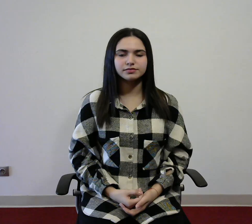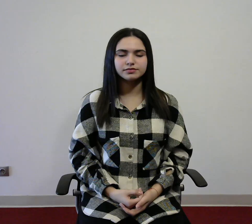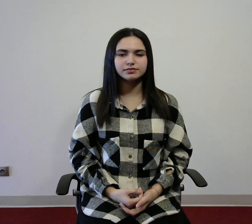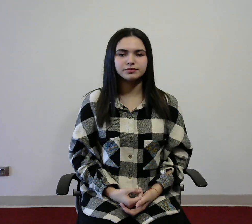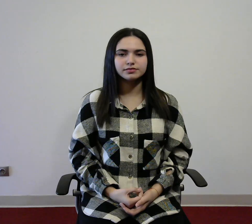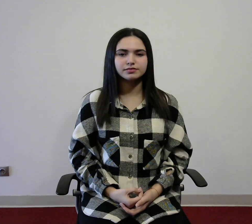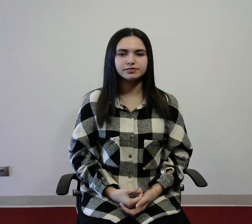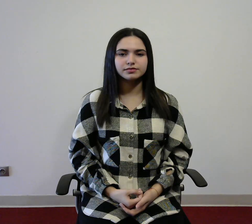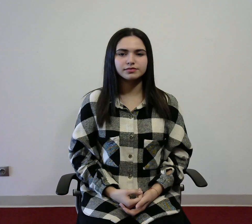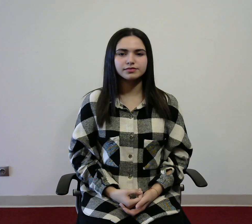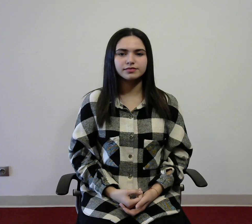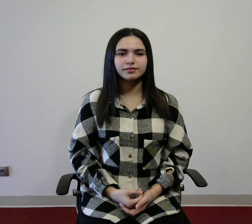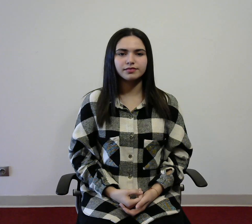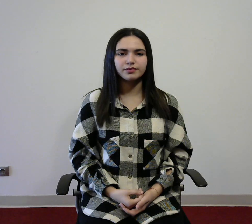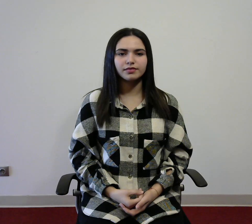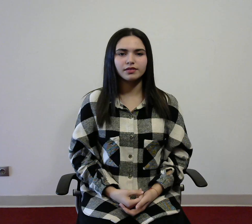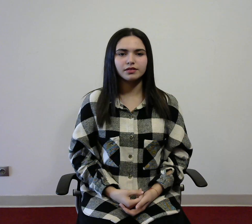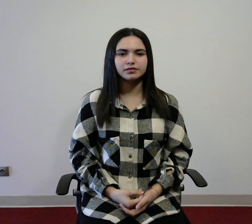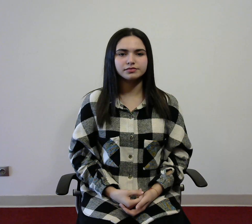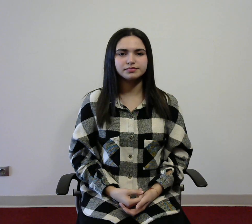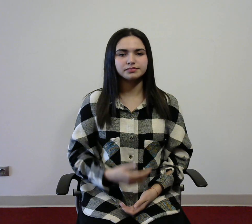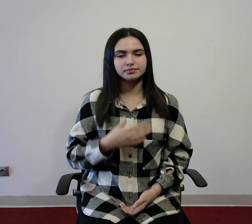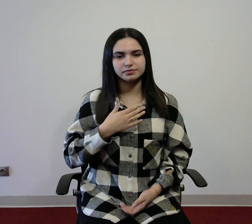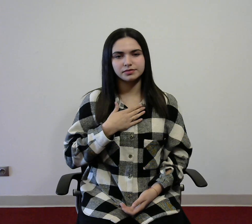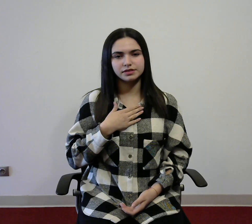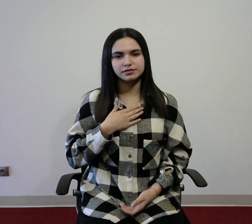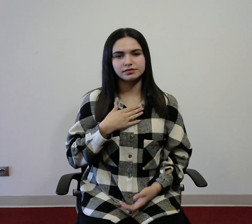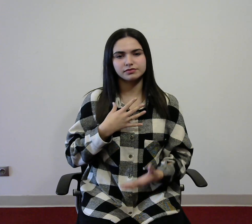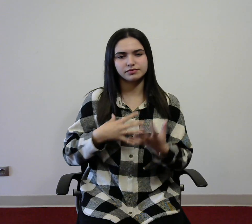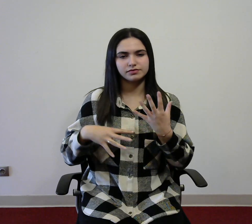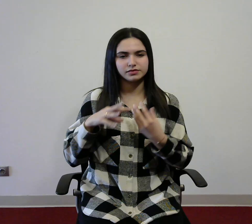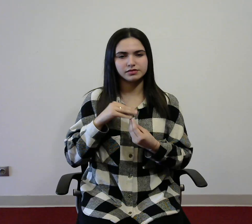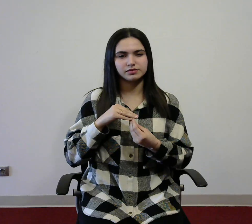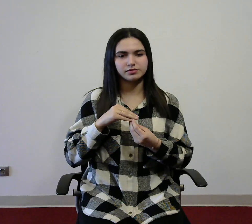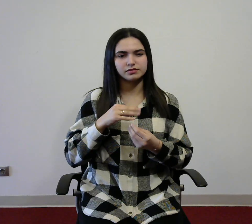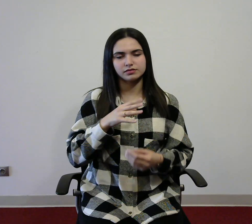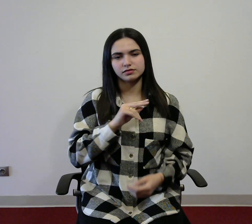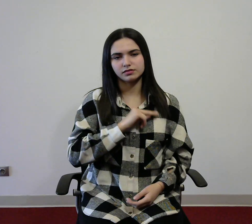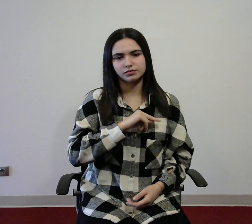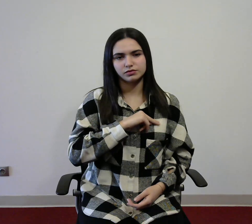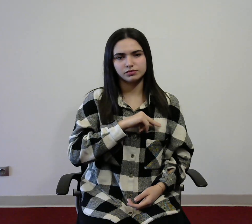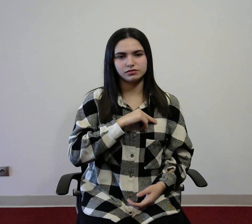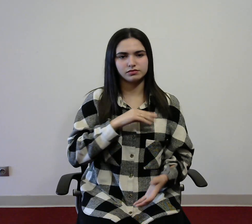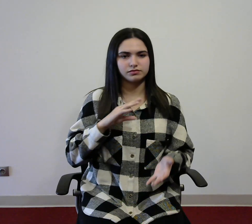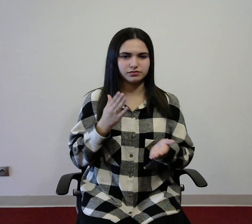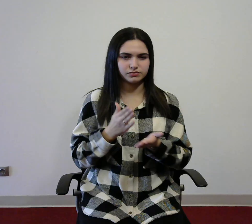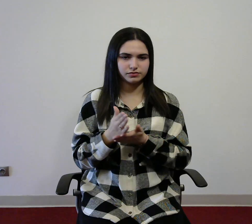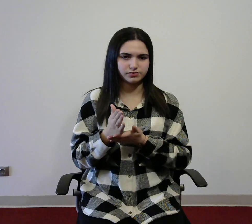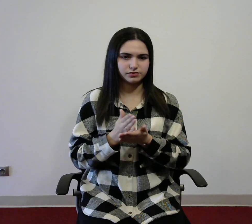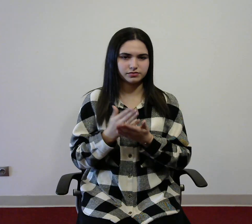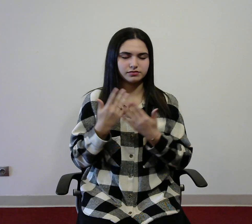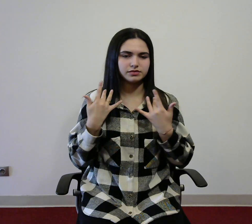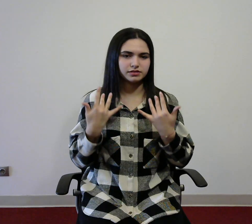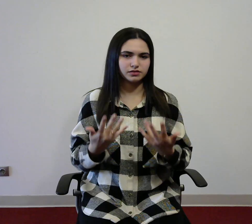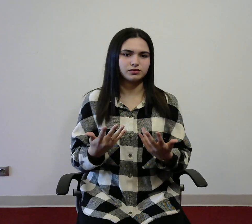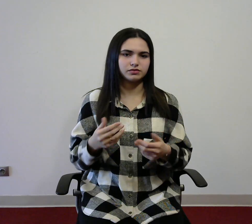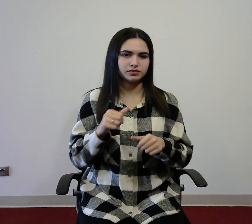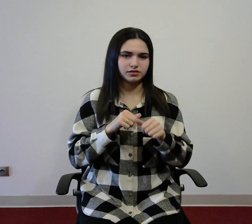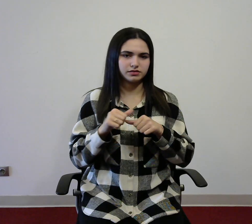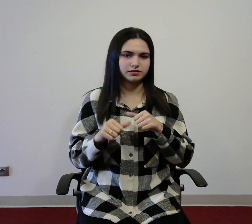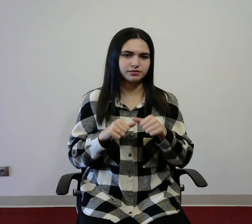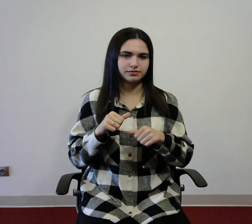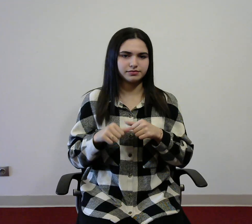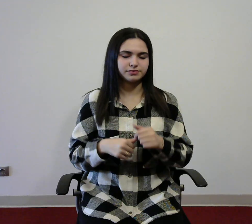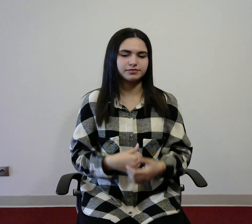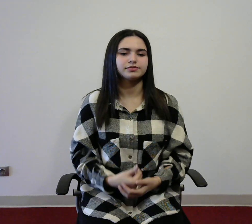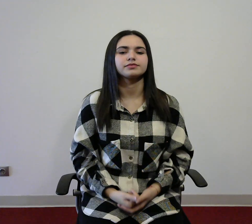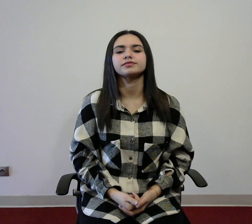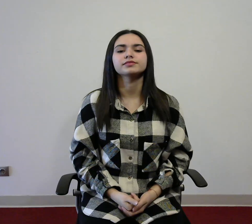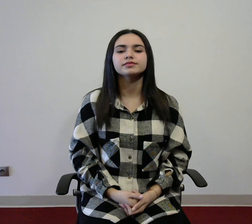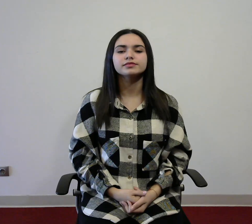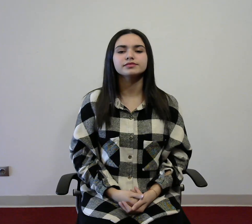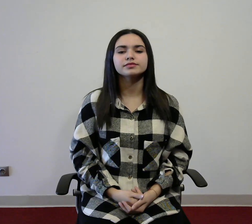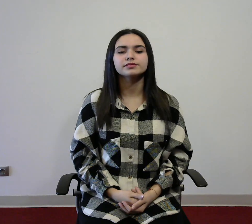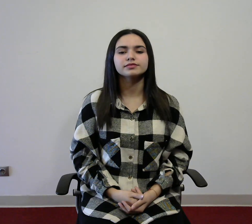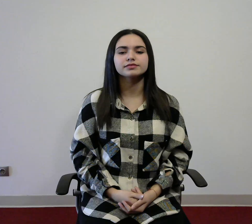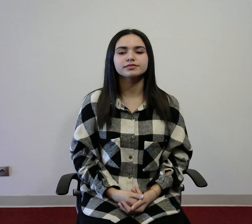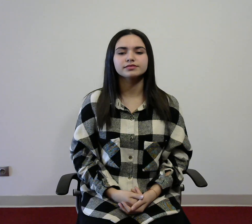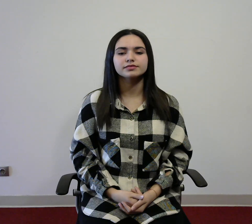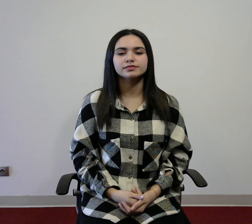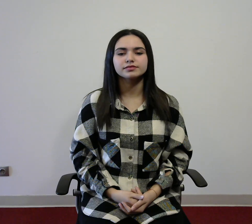Mənim ümumi iş stajım neçə ildir?